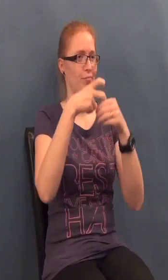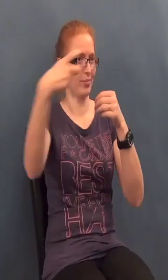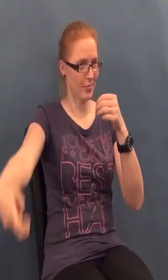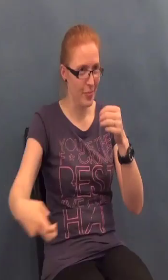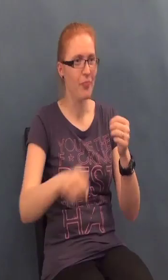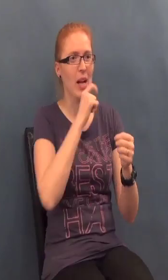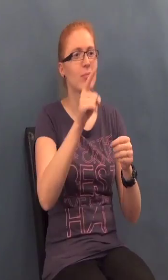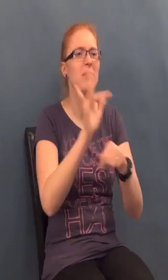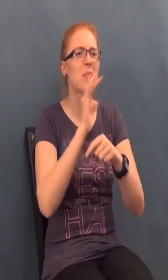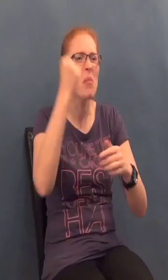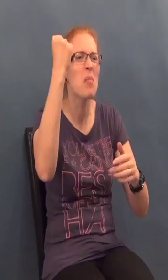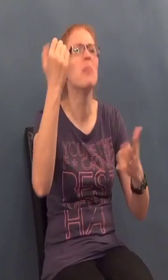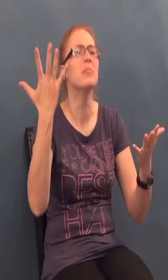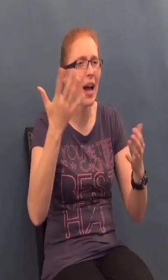Babcia krzyczy na niego.